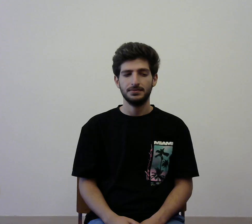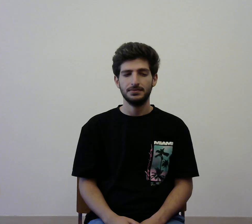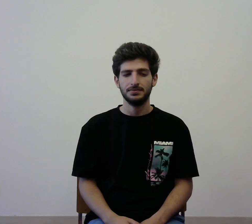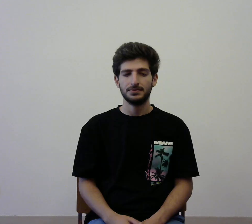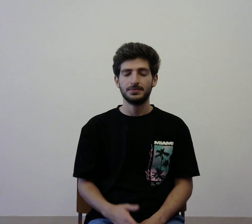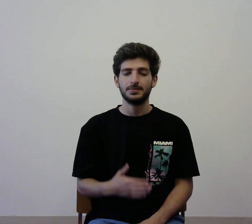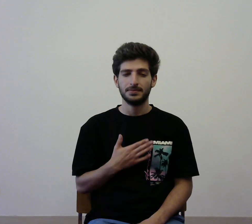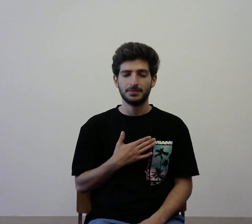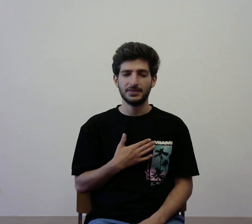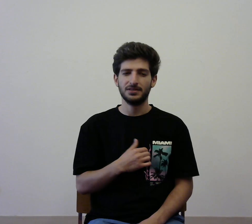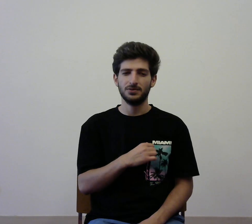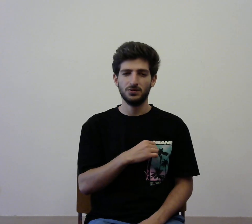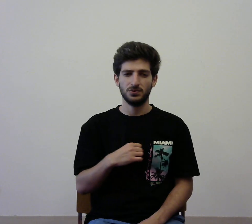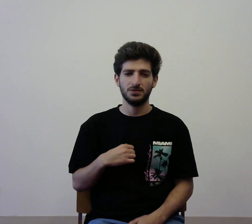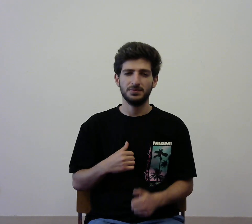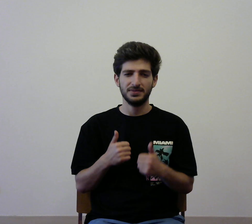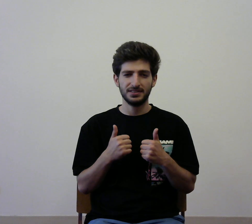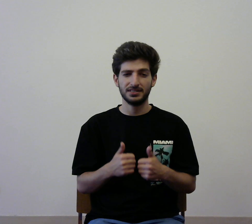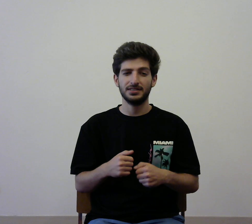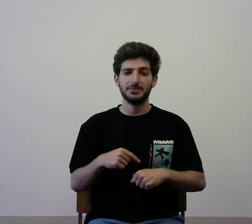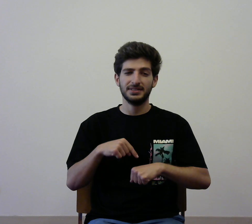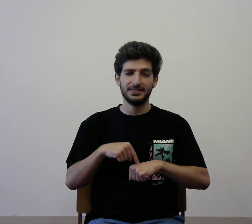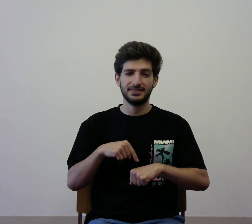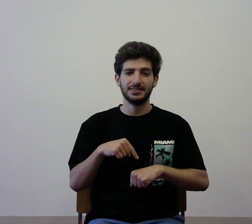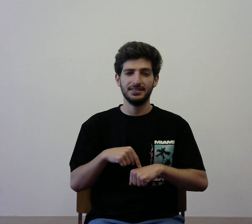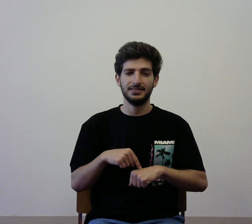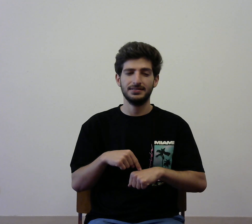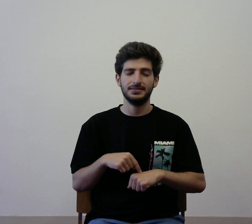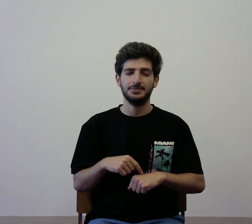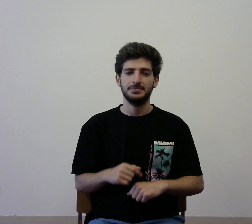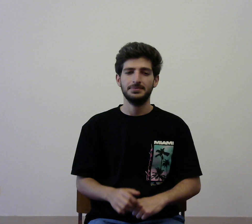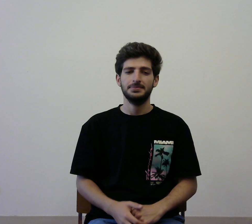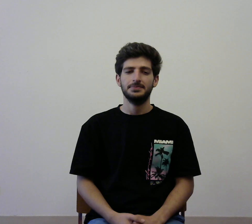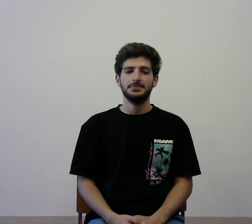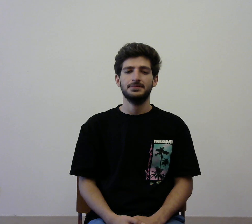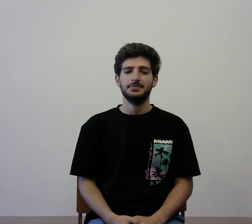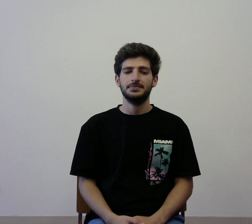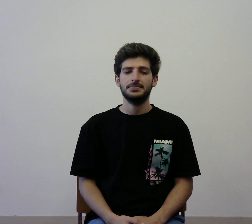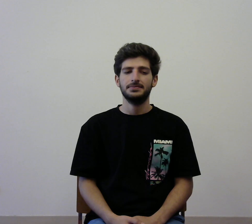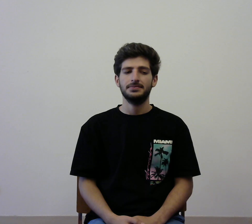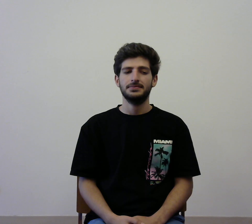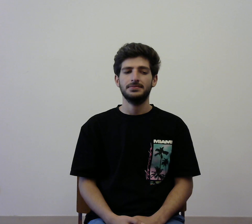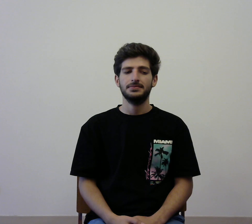Mən özümü yaxşı hiss edirəm